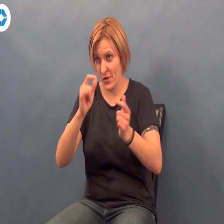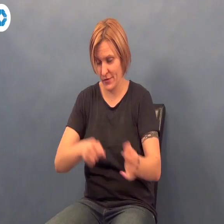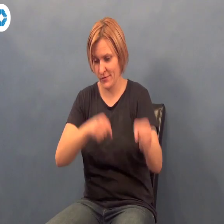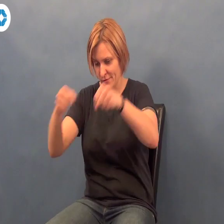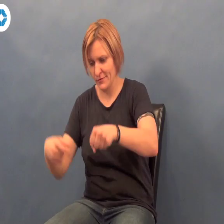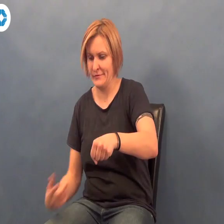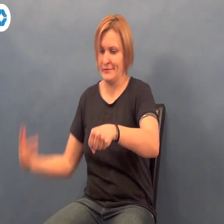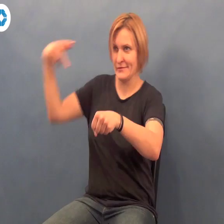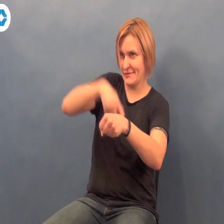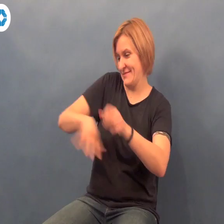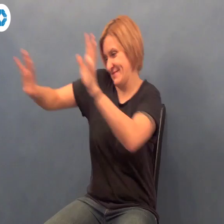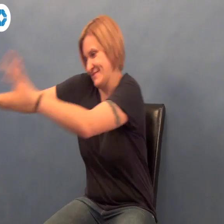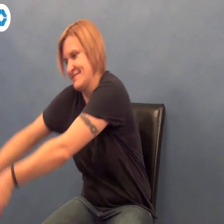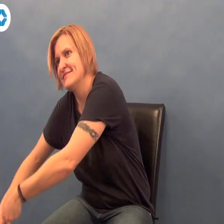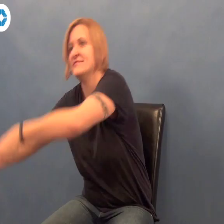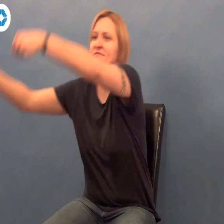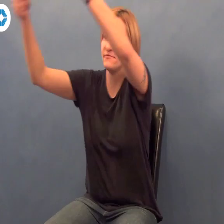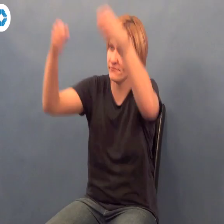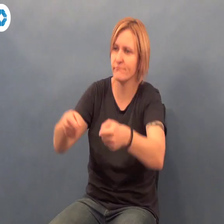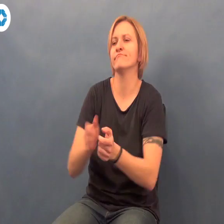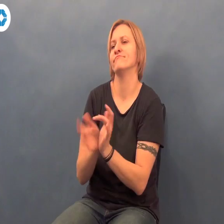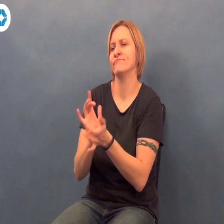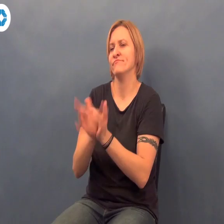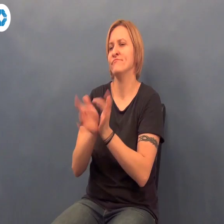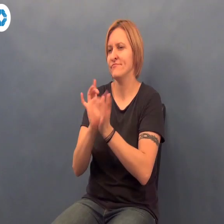Stawia rower, wskakuje na niego, bierze pojemnik i stawia go na rowerze, i odjeżdża.